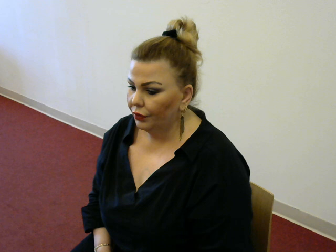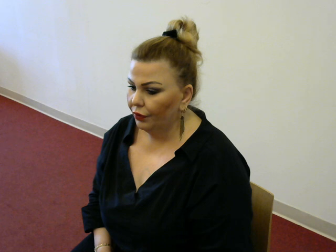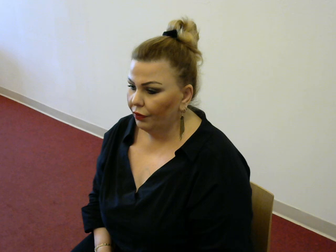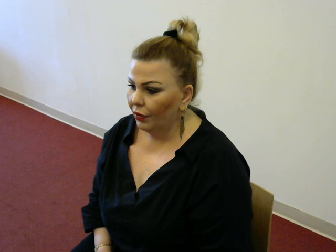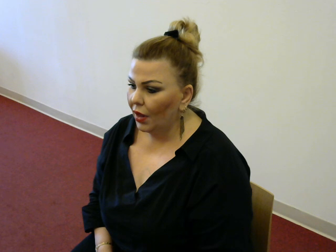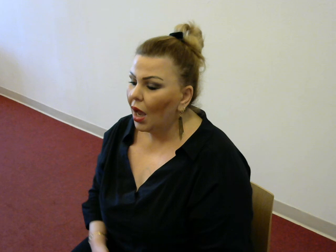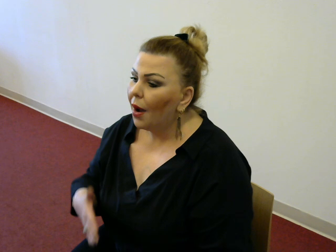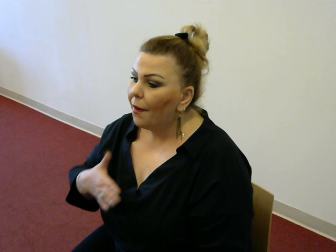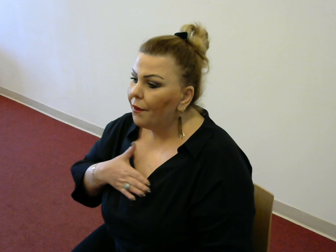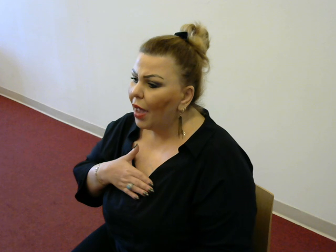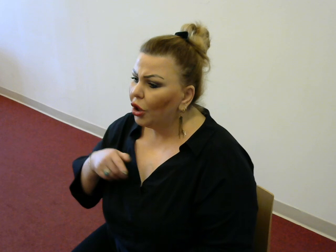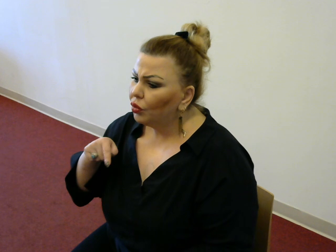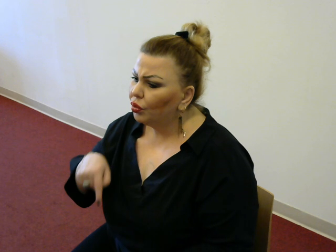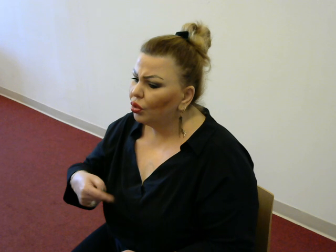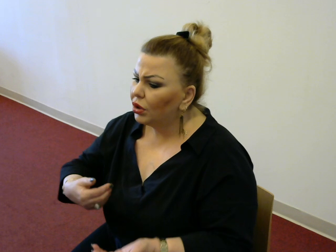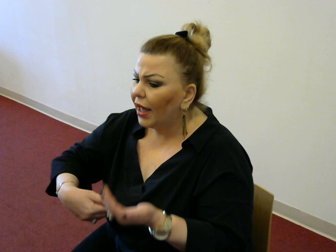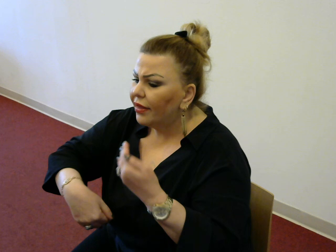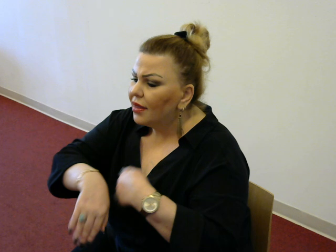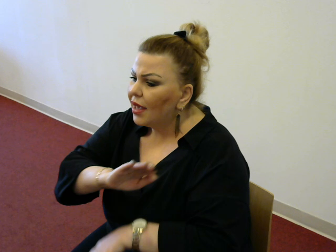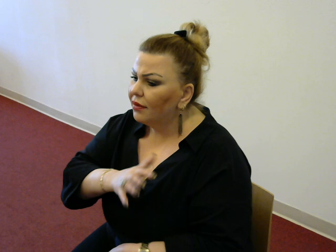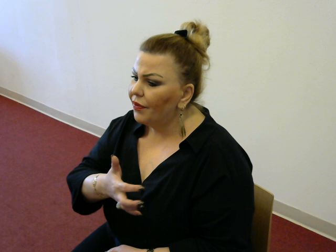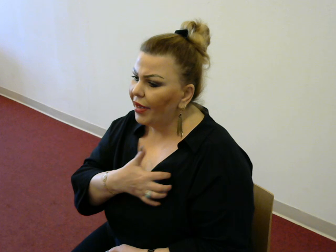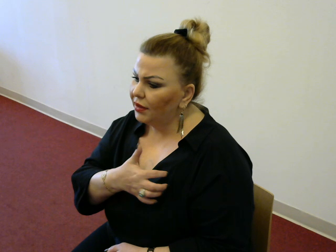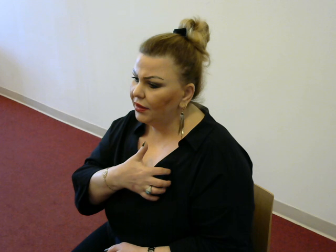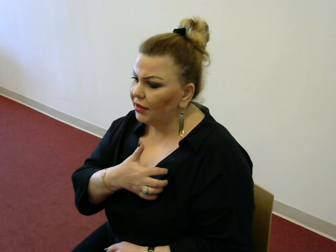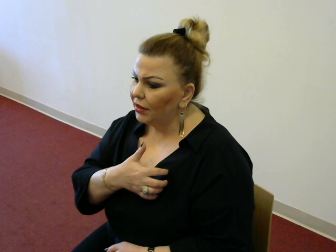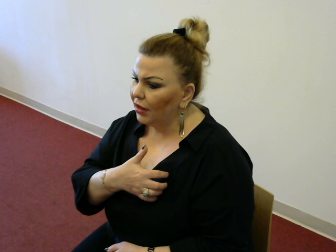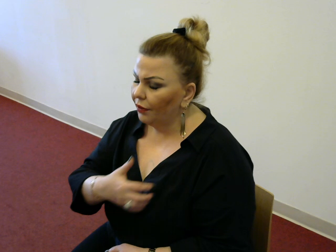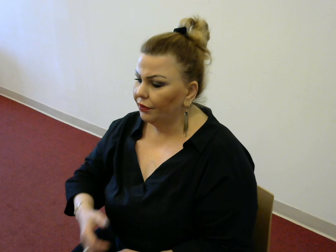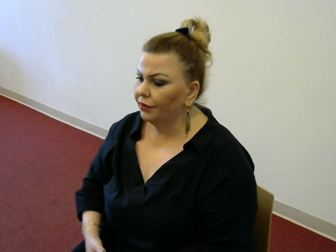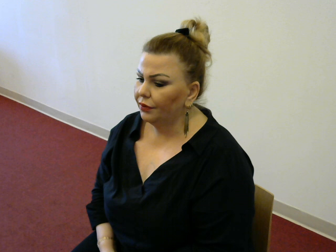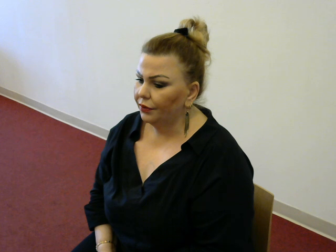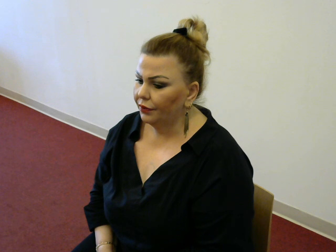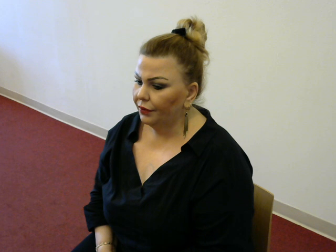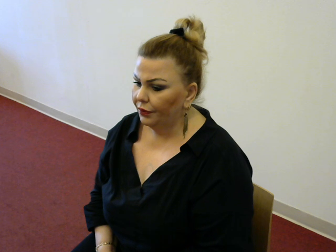Mən burdan getmək istəyirəm